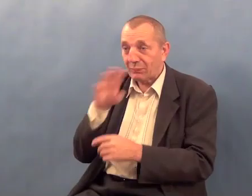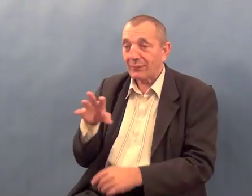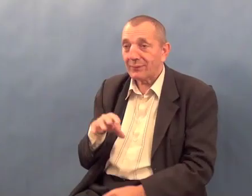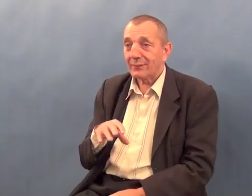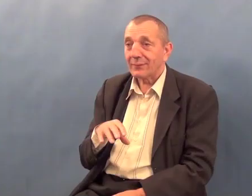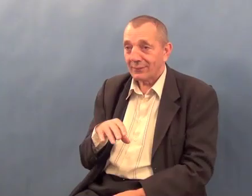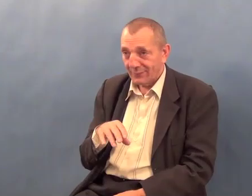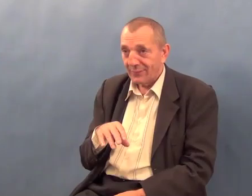Wypluwa.